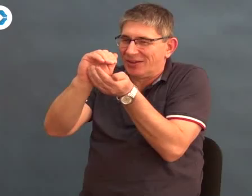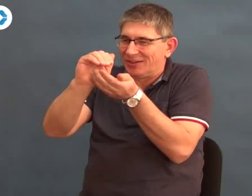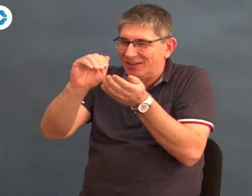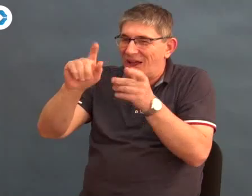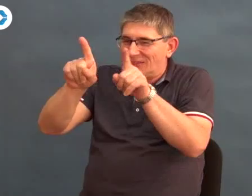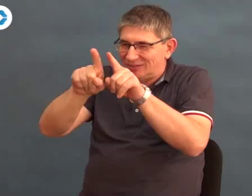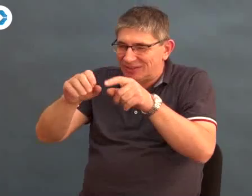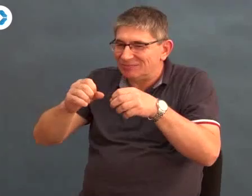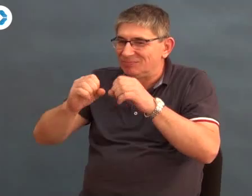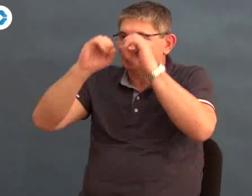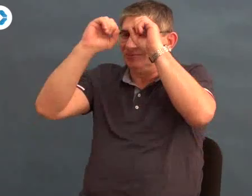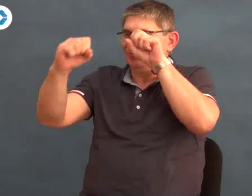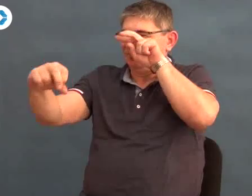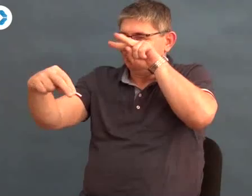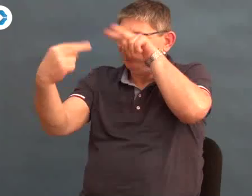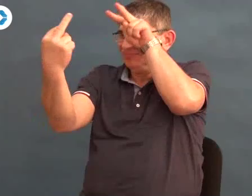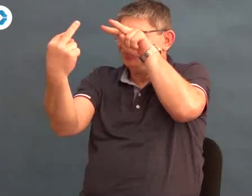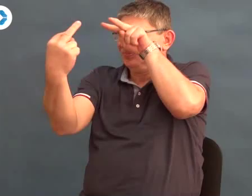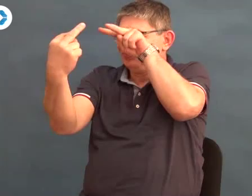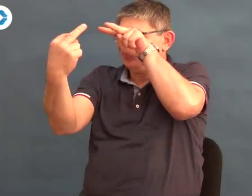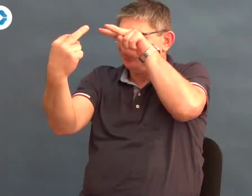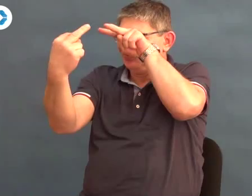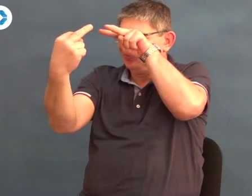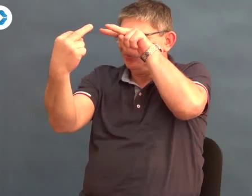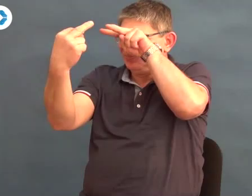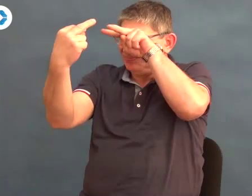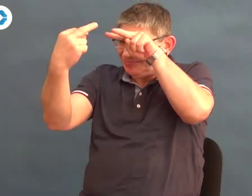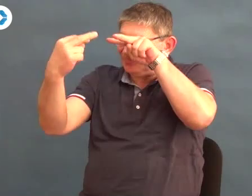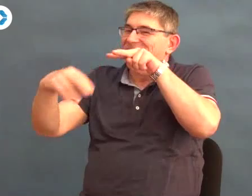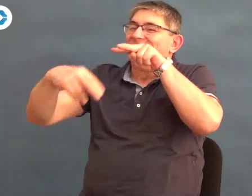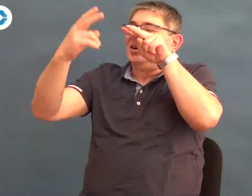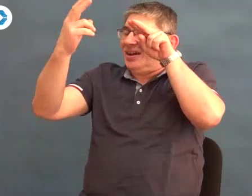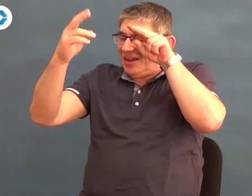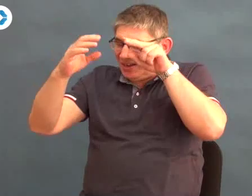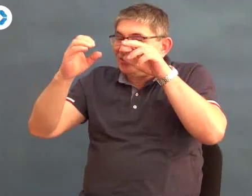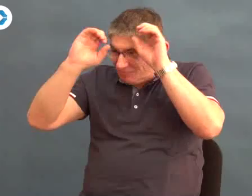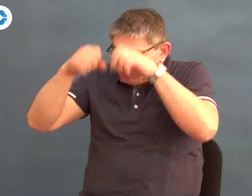Ptaszek tak samo ma lornetkę i ich wzrok się spotyka.